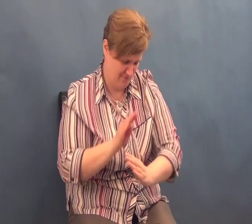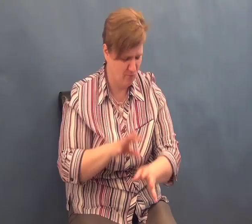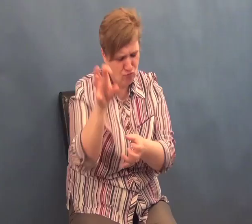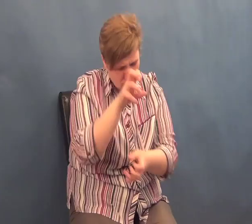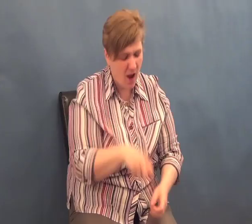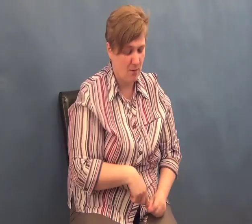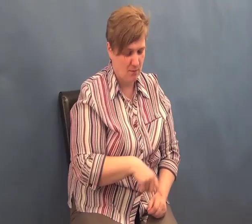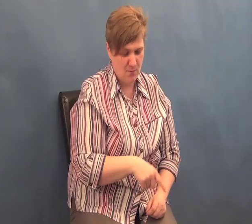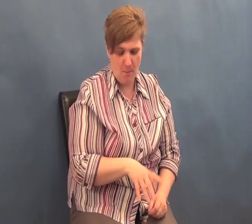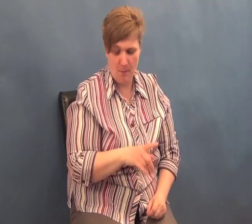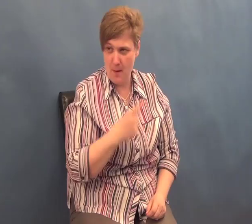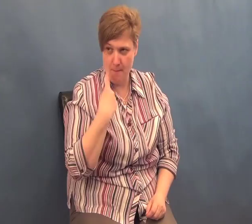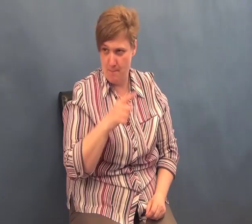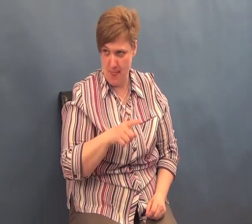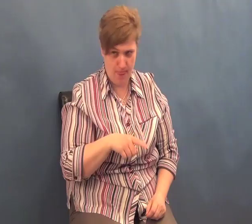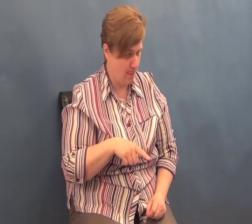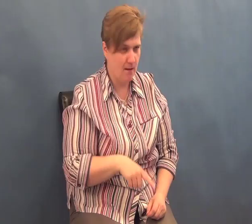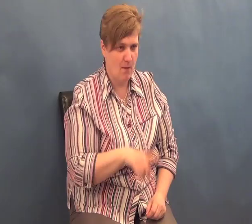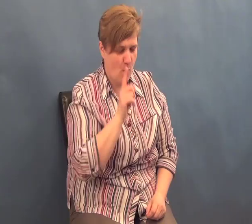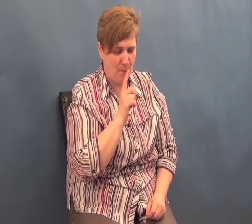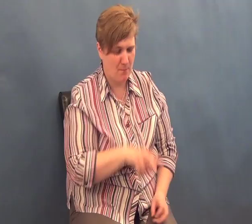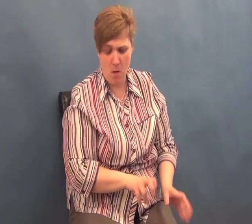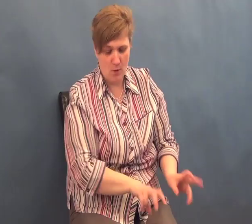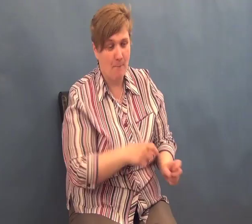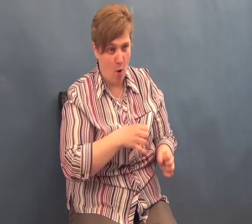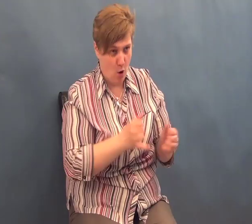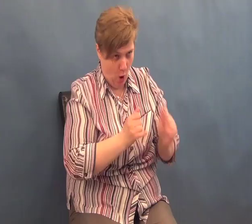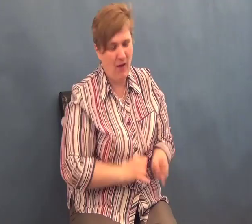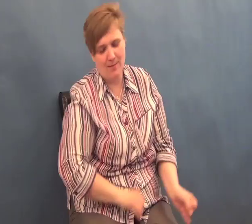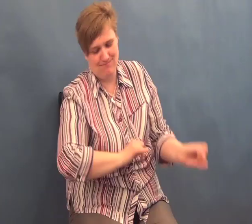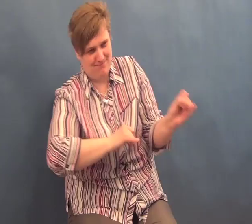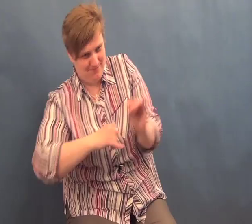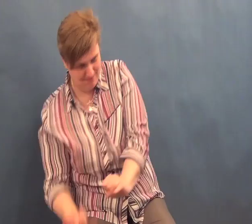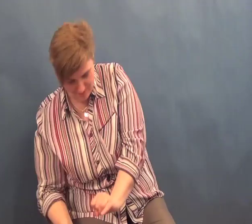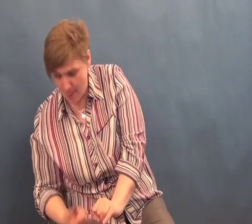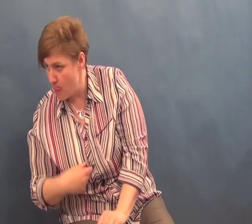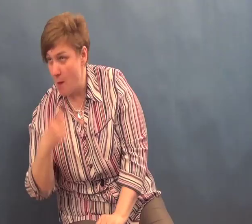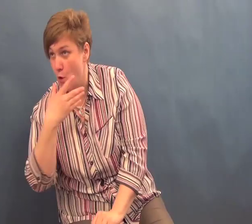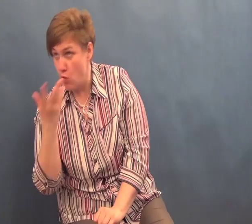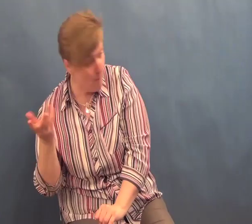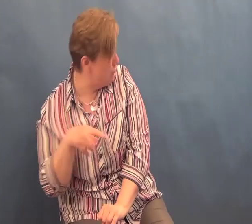A ten chłopiec patrzy i odstawia rower, rozgląda się i widzi, że nikogo nie ma w pobliżu.